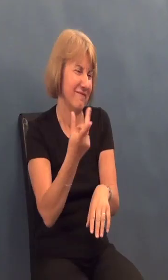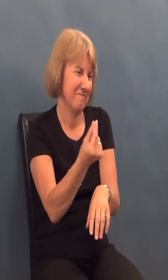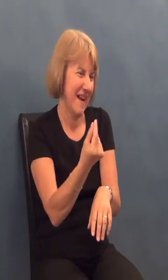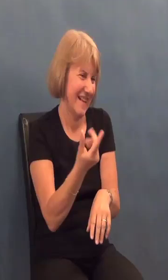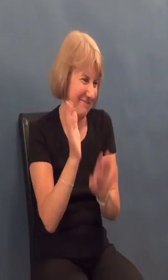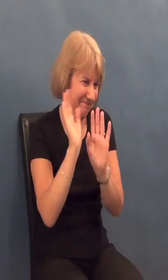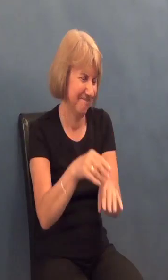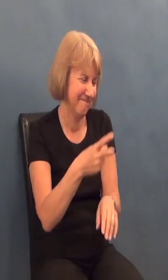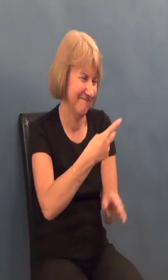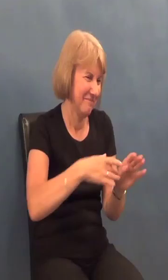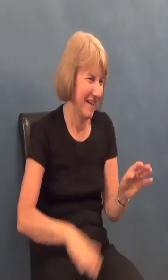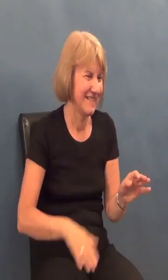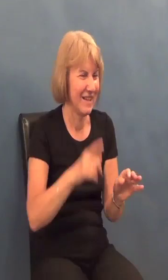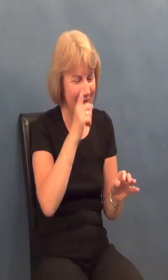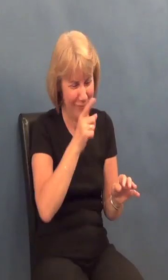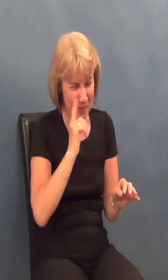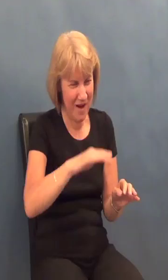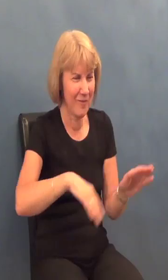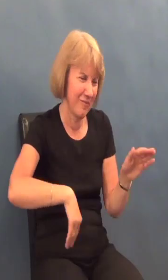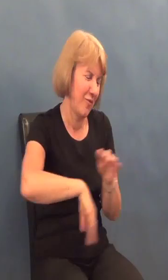Więc zostawia ją i odchodzi razem z psem.